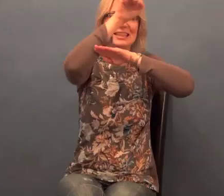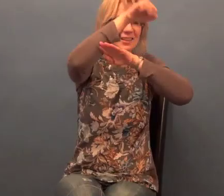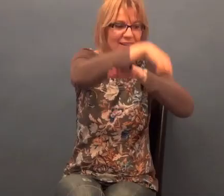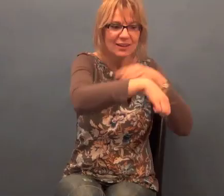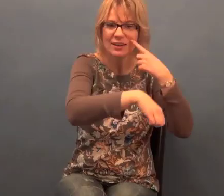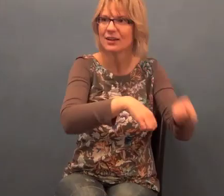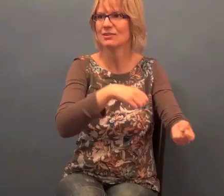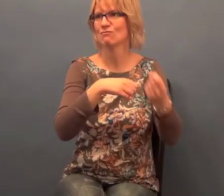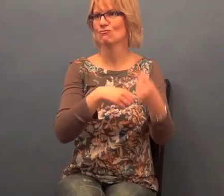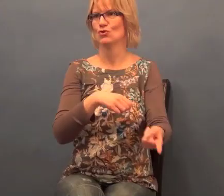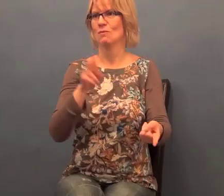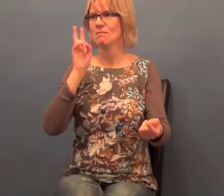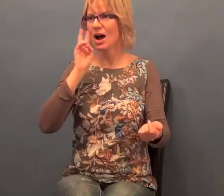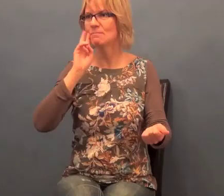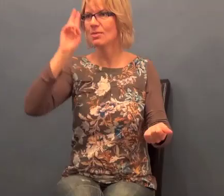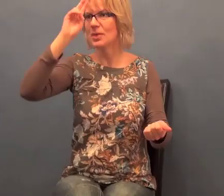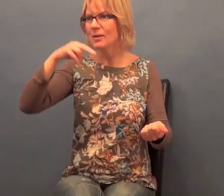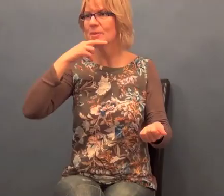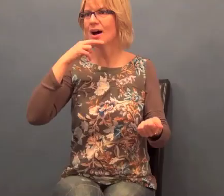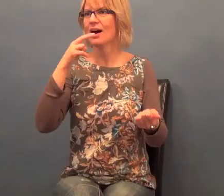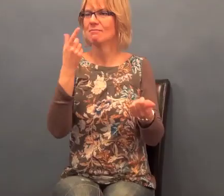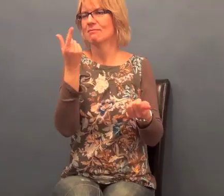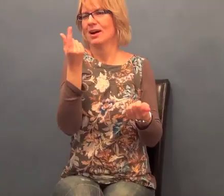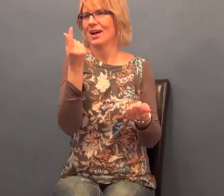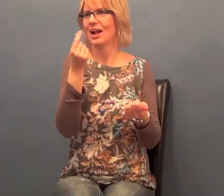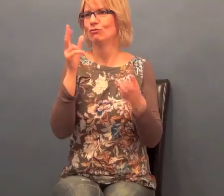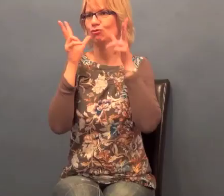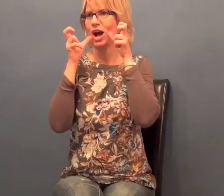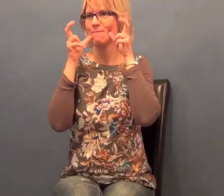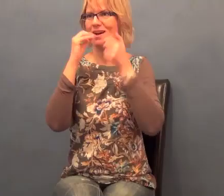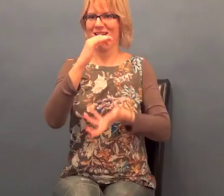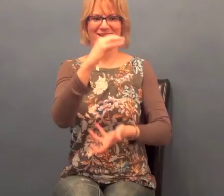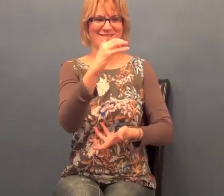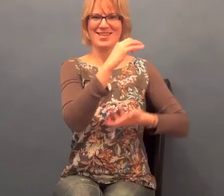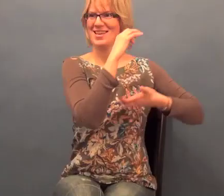Zauważyli parę dużych żab: mamę i tatę.